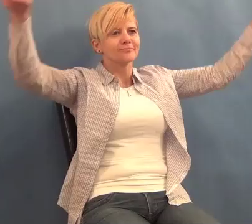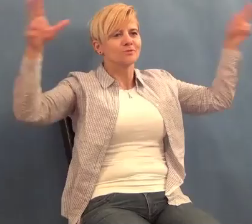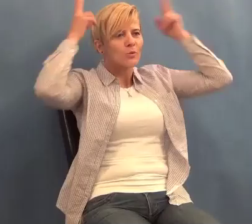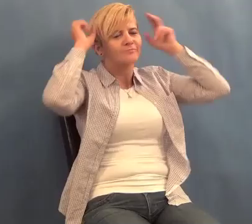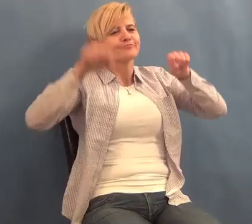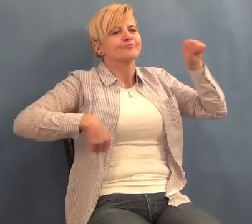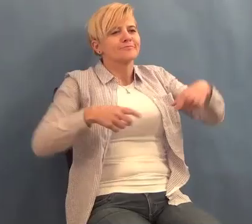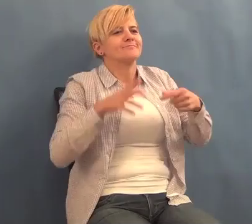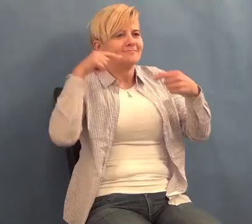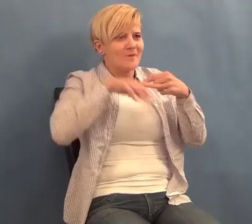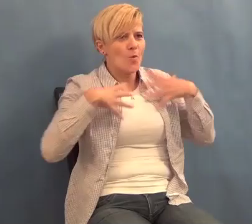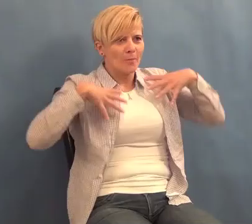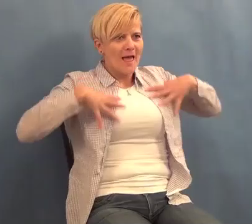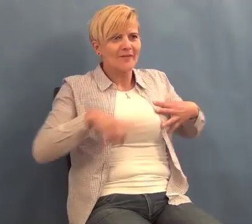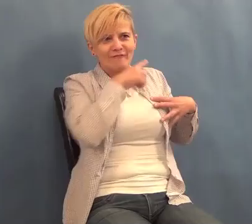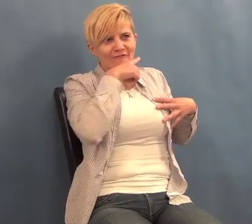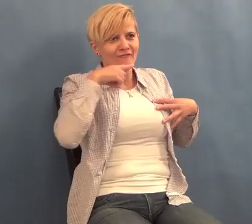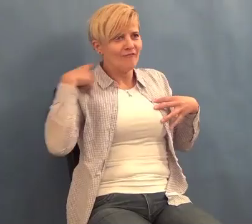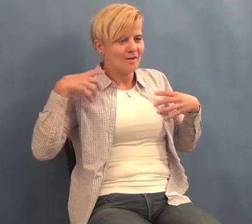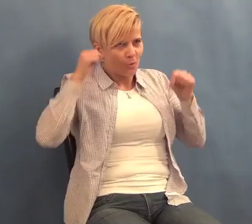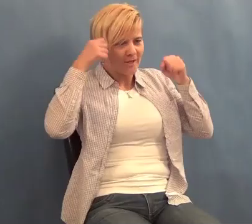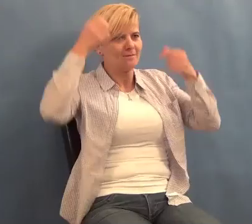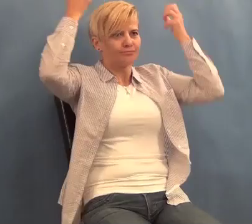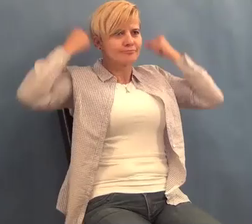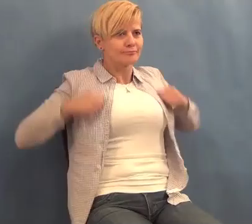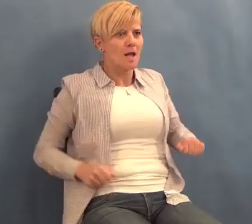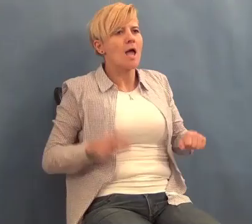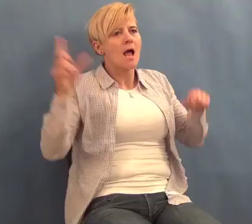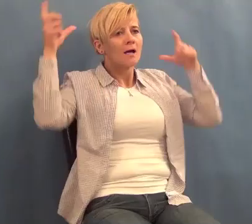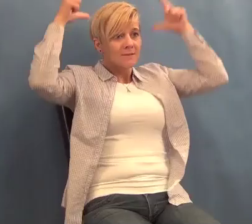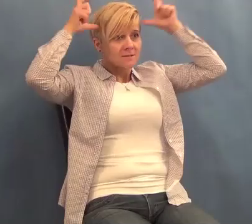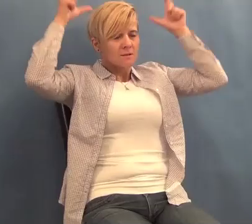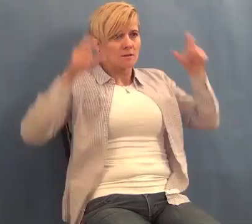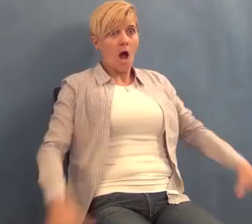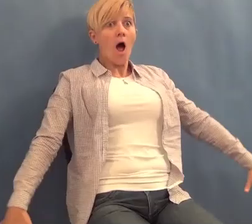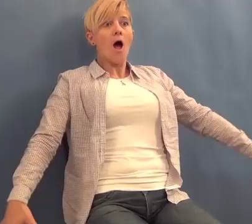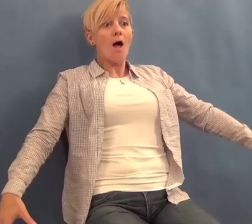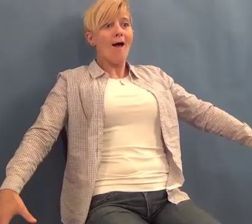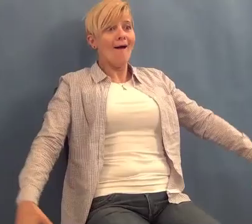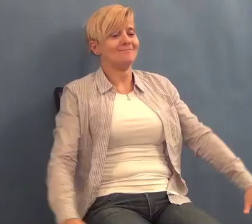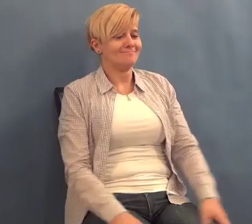Królik chodzi w czerwonym ubraniu, ubranie całe go zasłania, chodzi, a Myszka Miki widzi to i jest przestraszona.